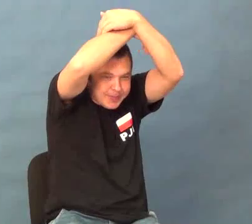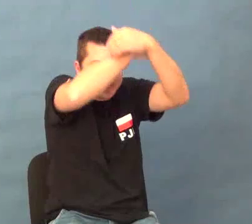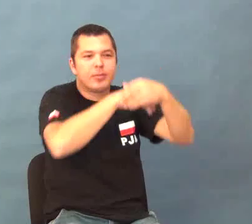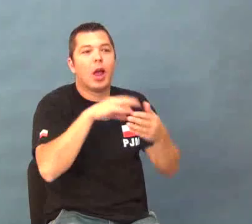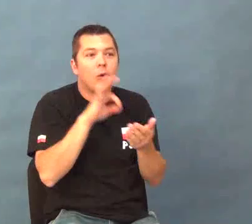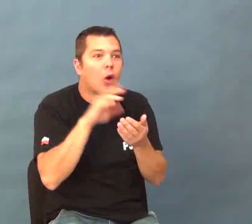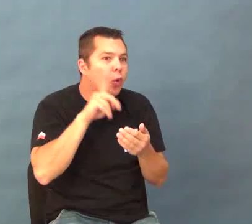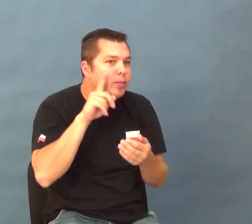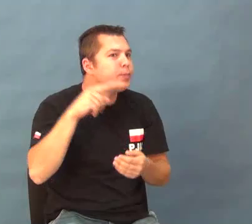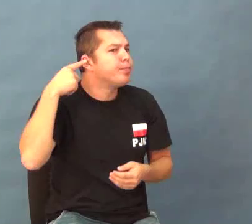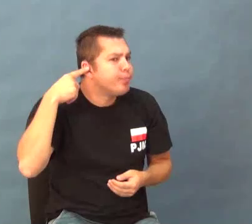Chłopiec właśnie usłyszał coś...